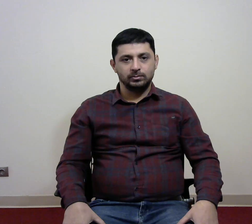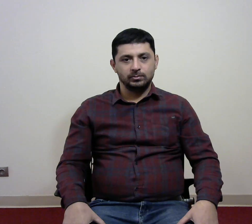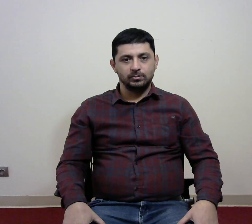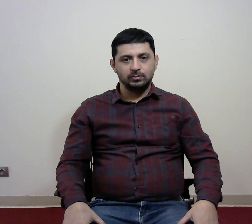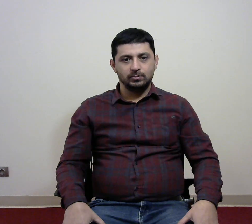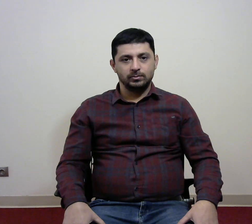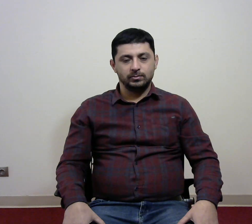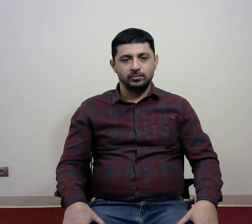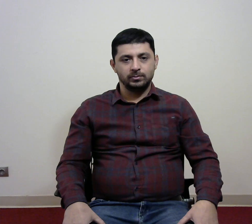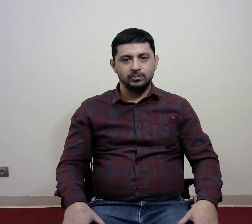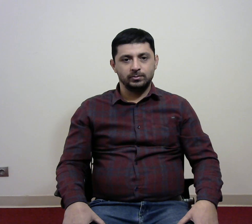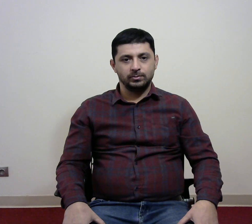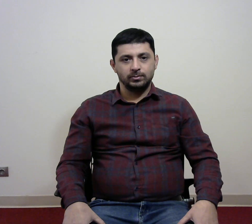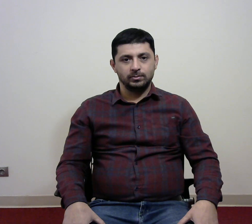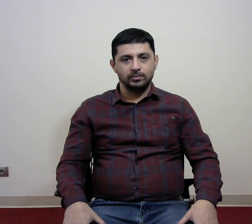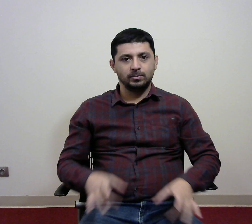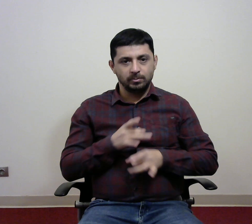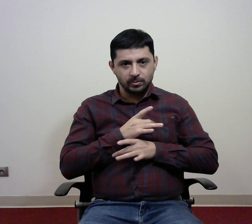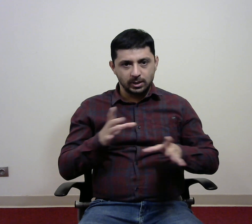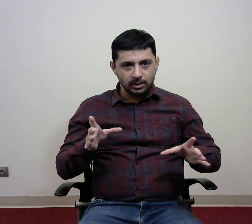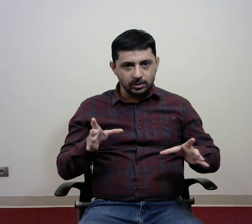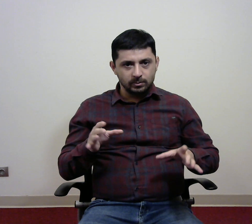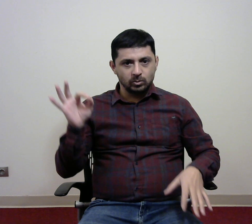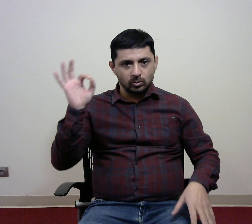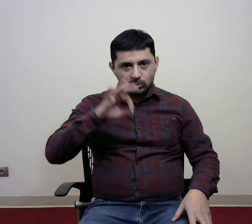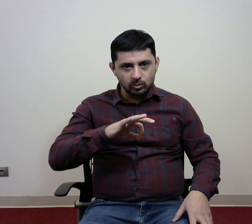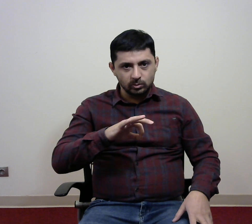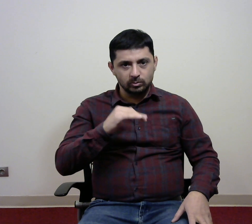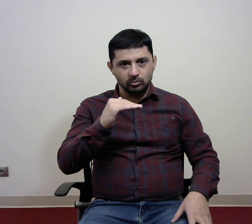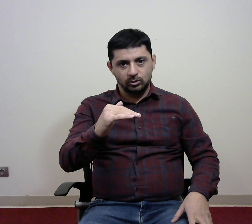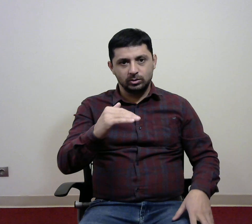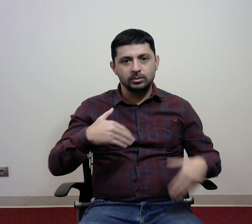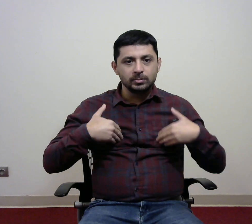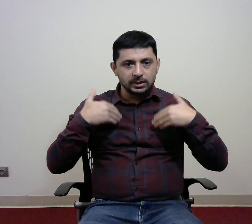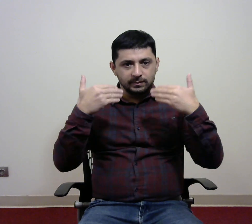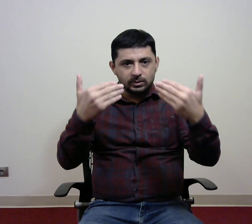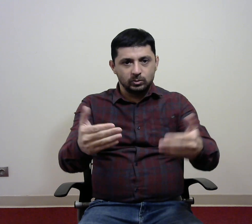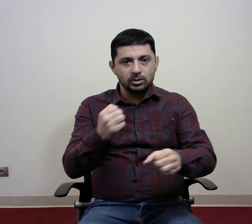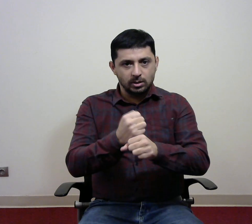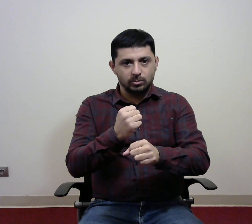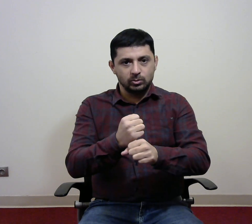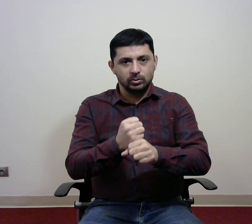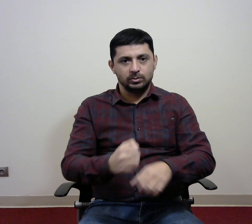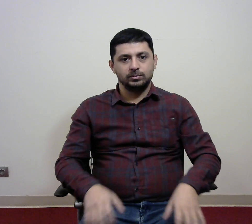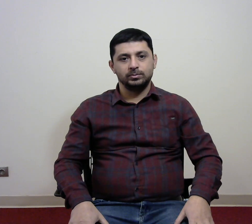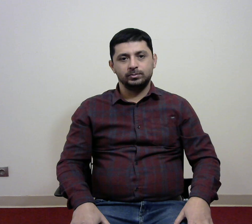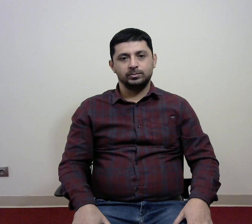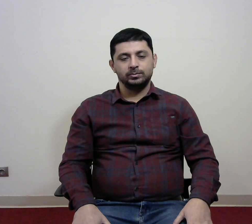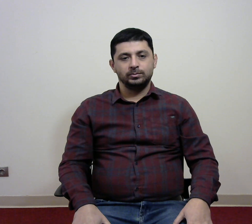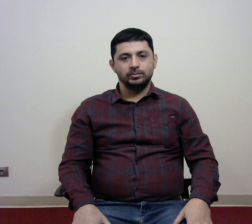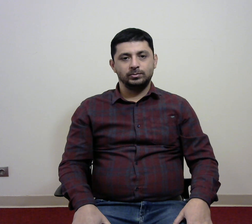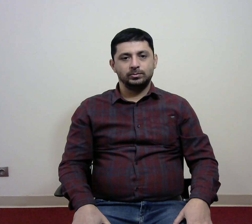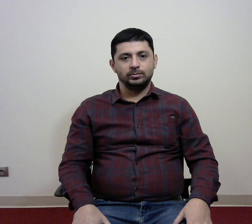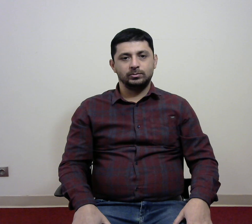Bayram münasibətilə sizi təbrik edirəm